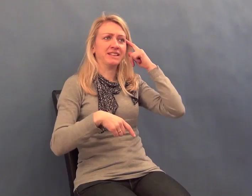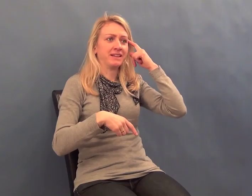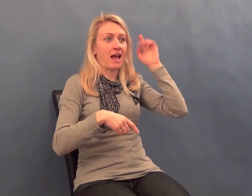Wpada na pomysł.